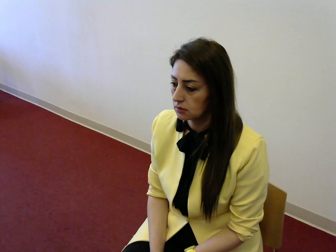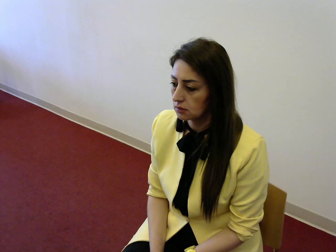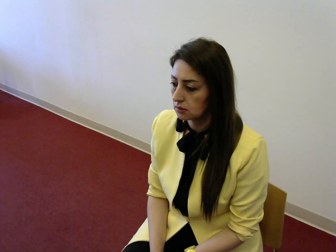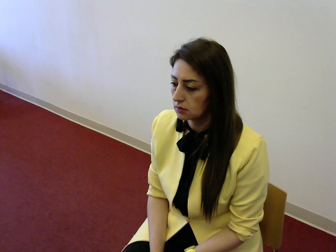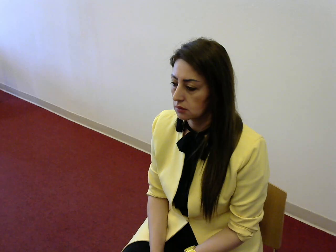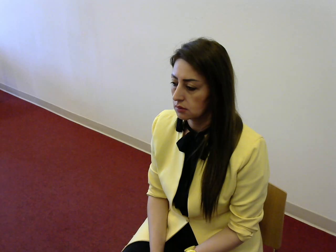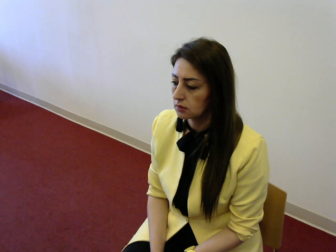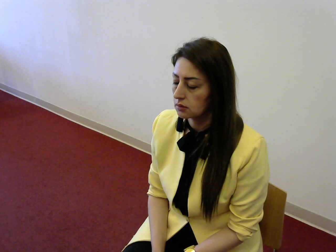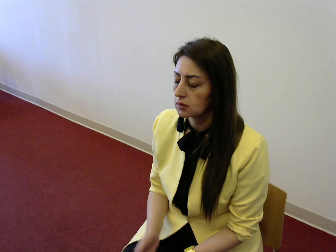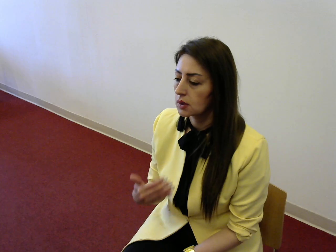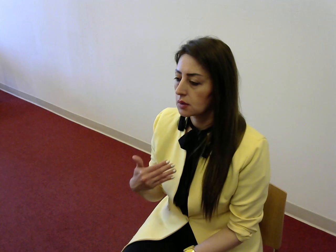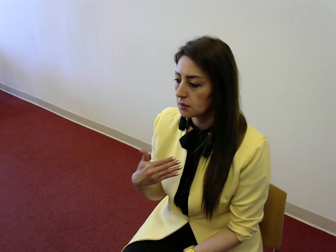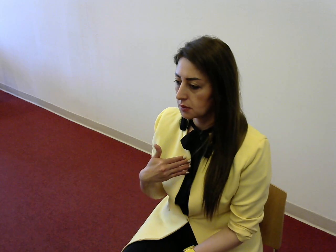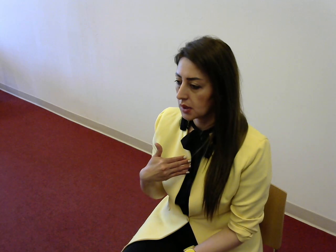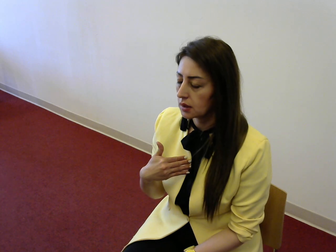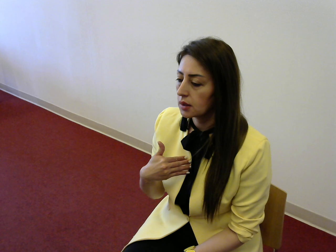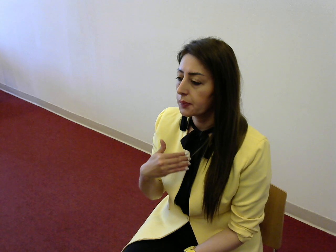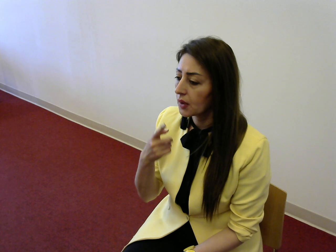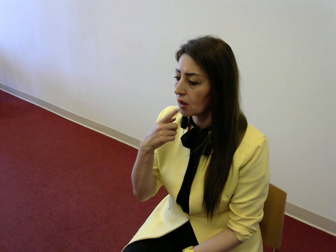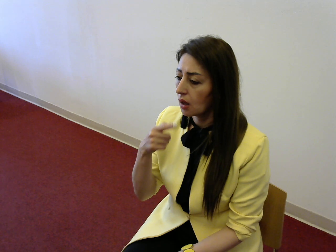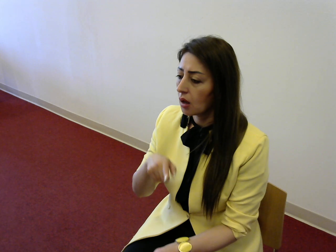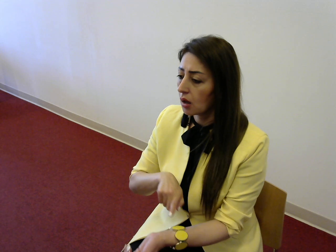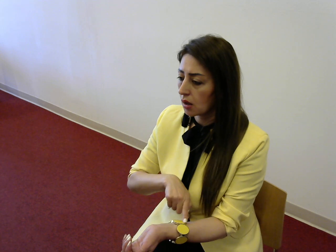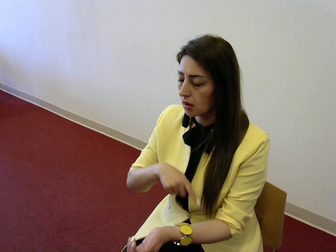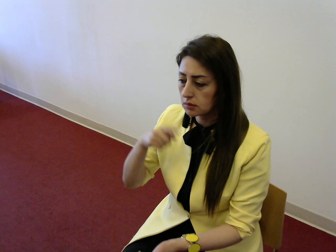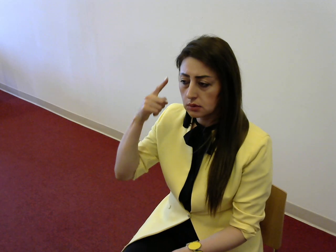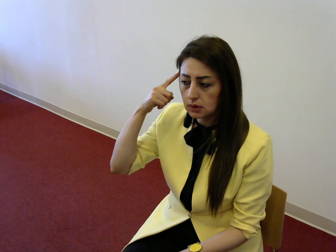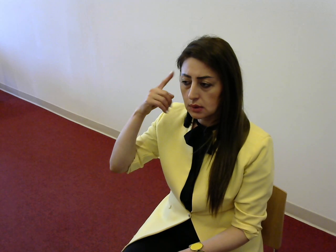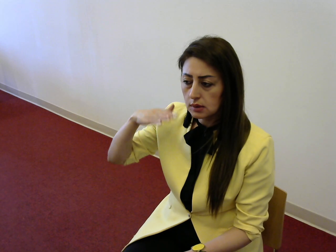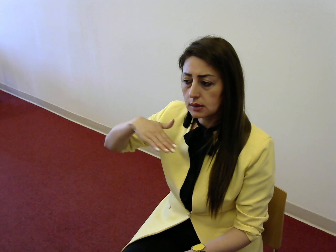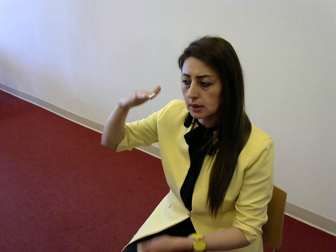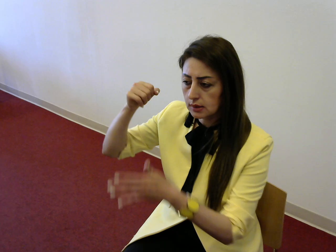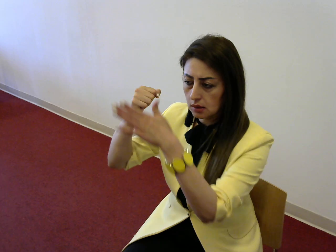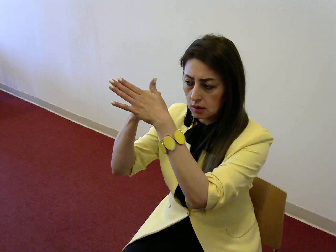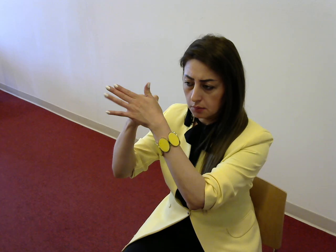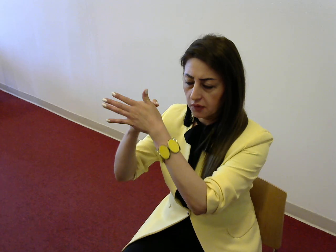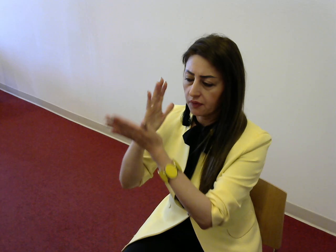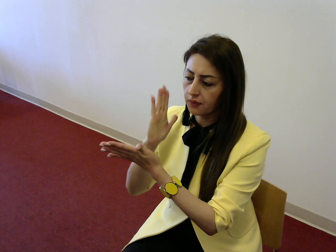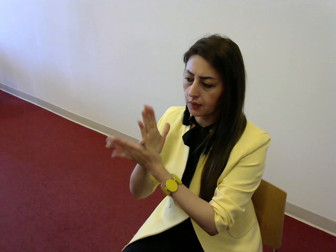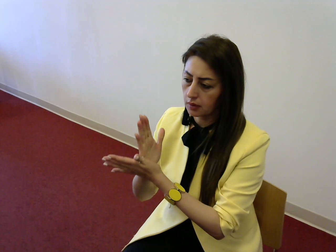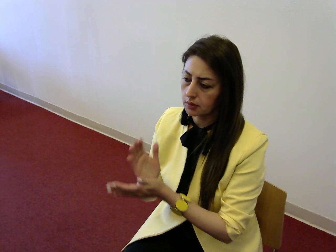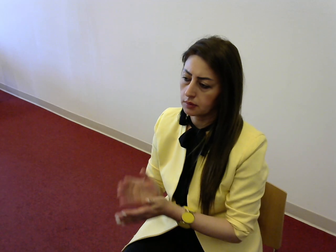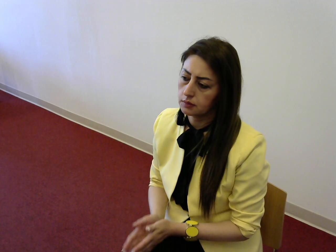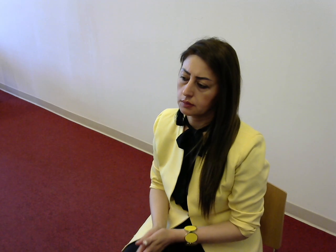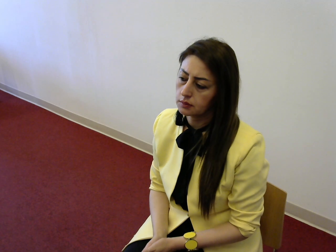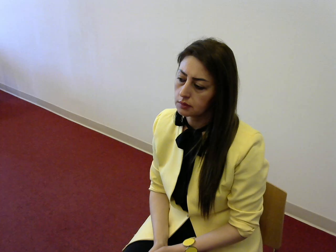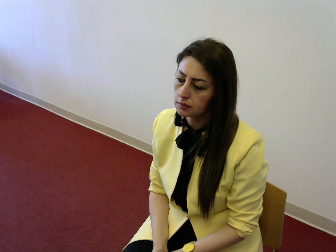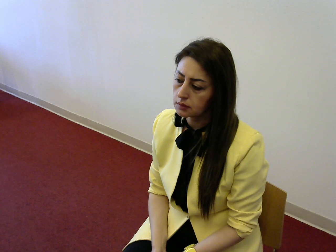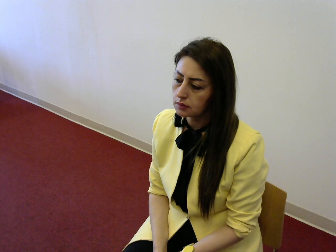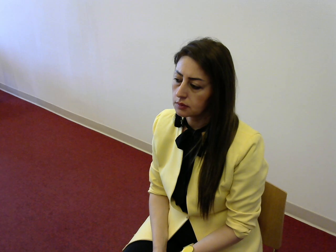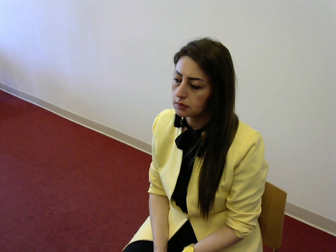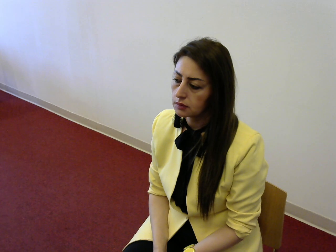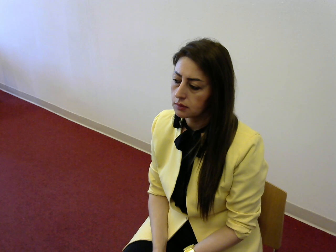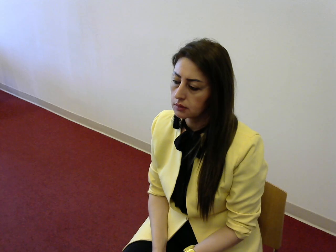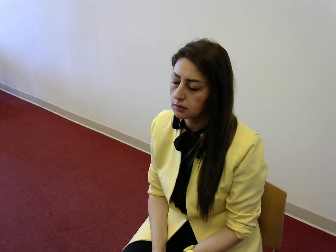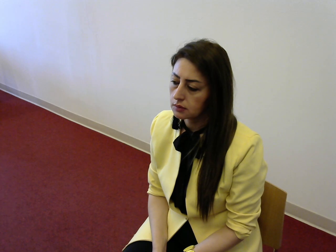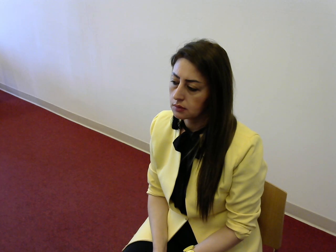Mənim qan təzyiqim var